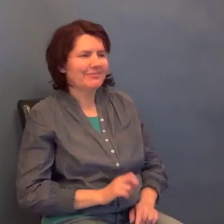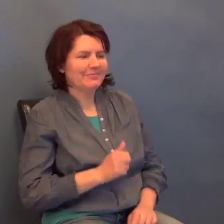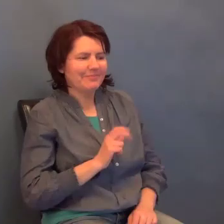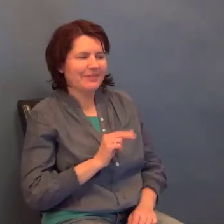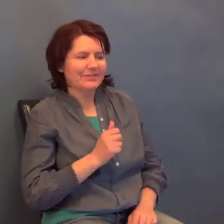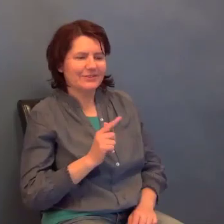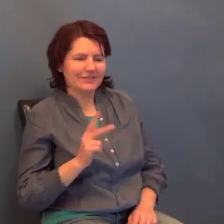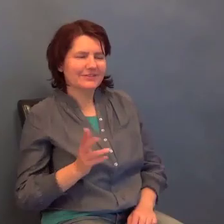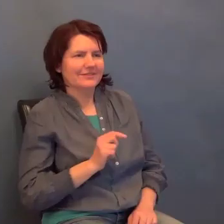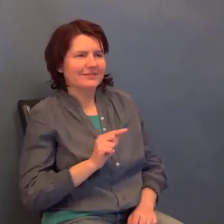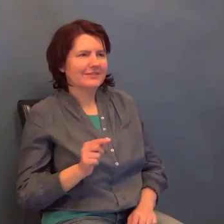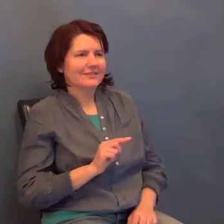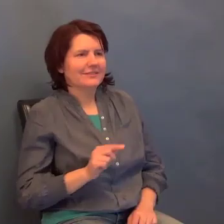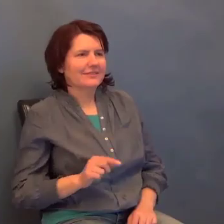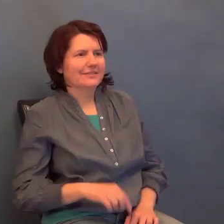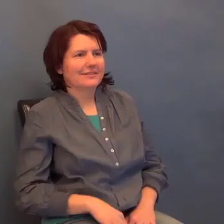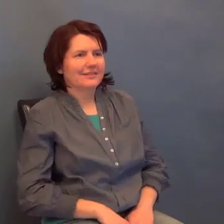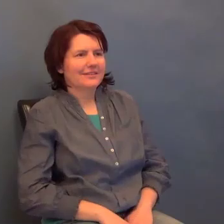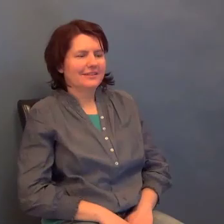Terminy - od poniedziałku... pierwszego, drugiego, trzeciego i tak dalej.